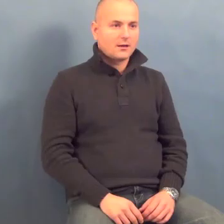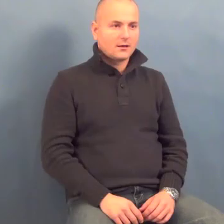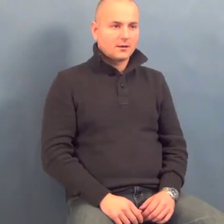Tak.